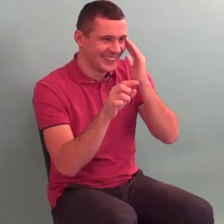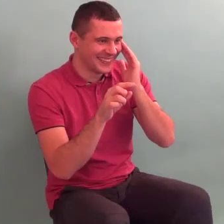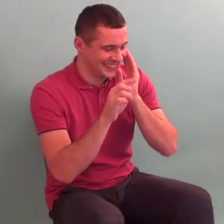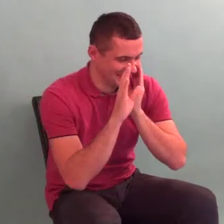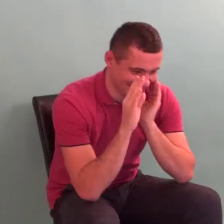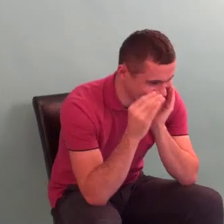Jeszcze poszukam.